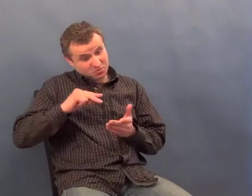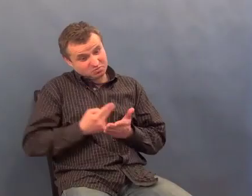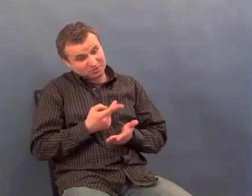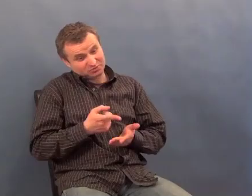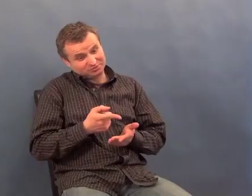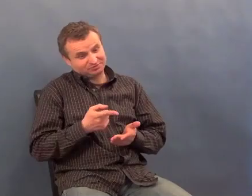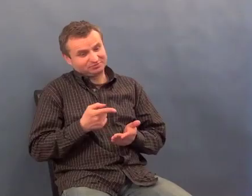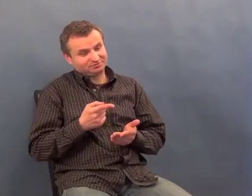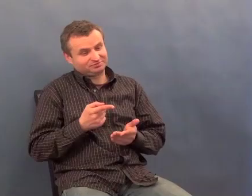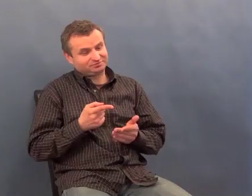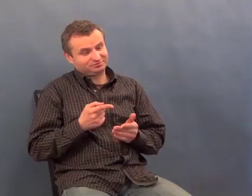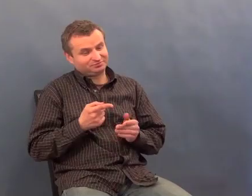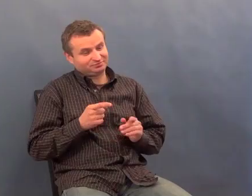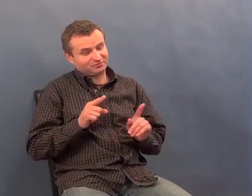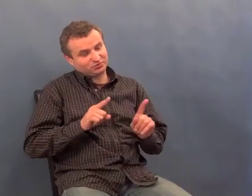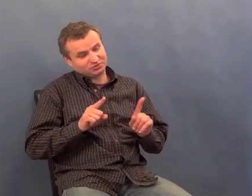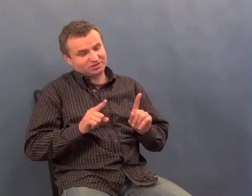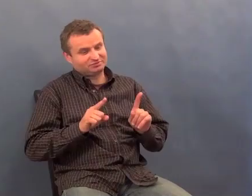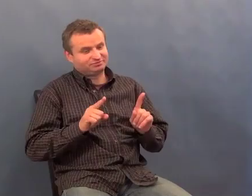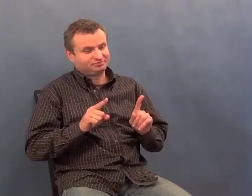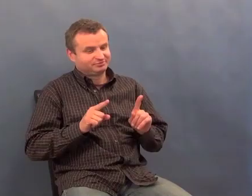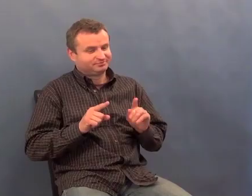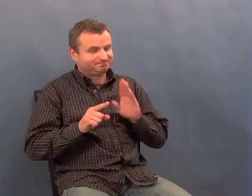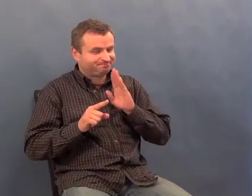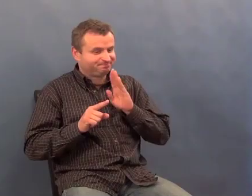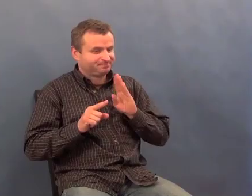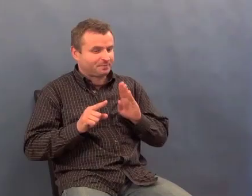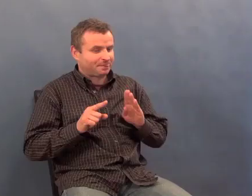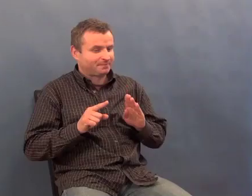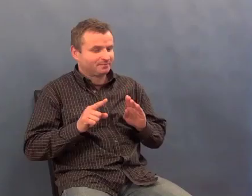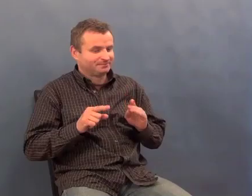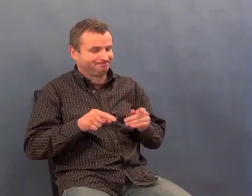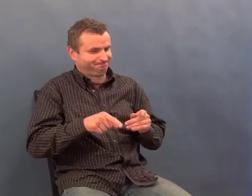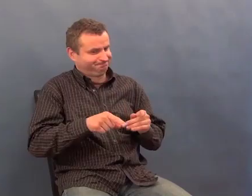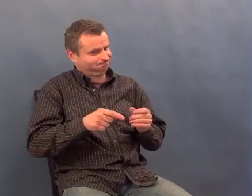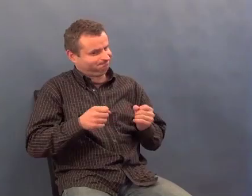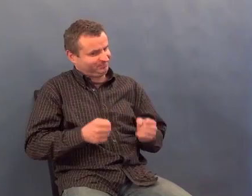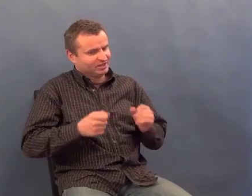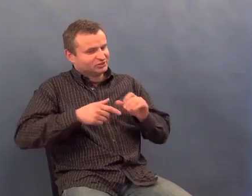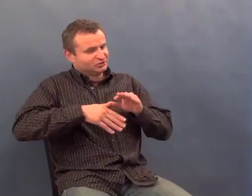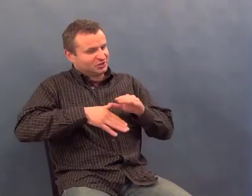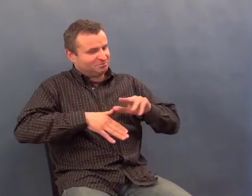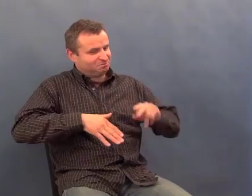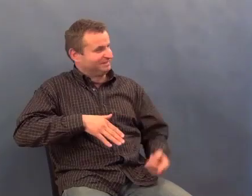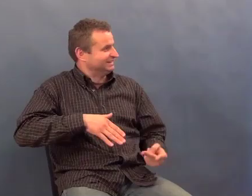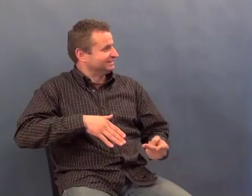To znaczy... chyba... to trudne... upadek ze schodów.